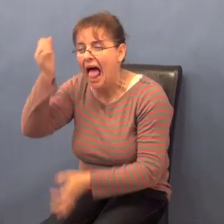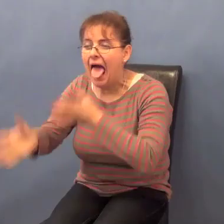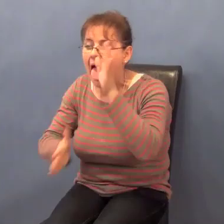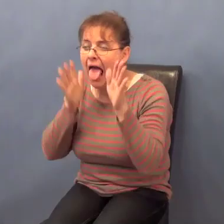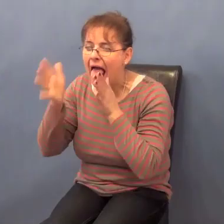Zapamiętać i zamigać.